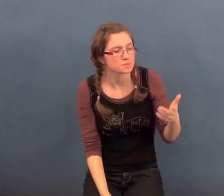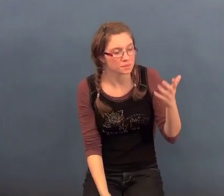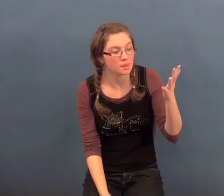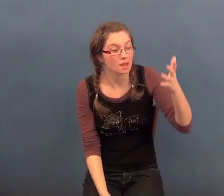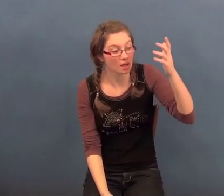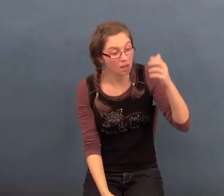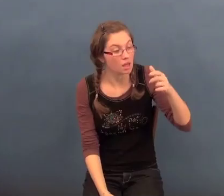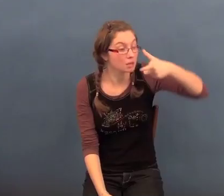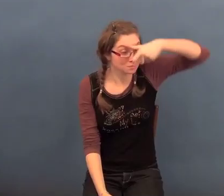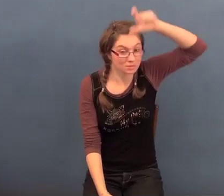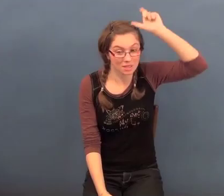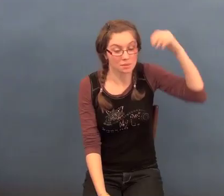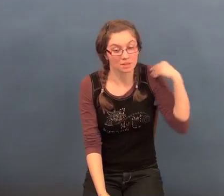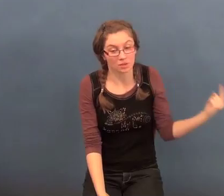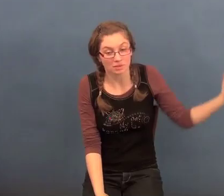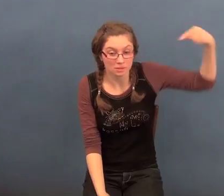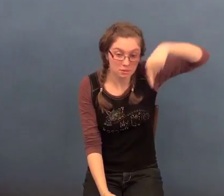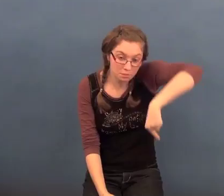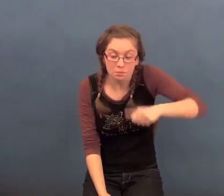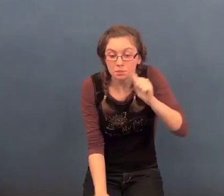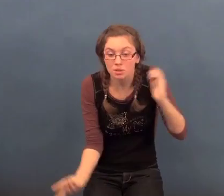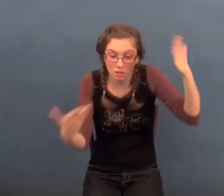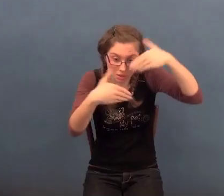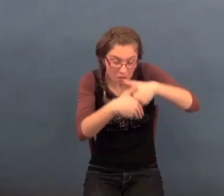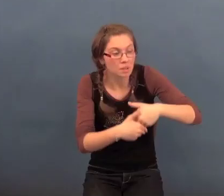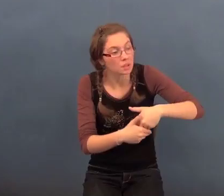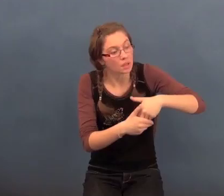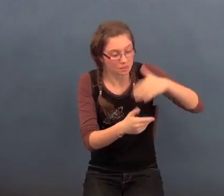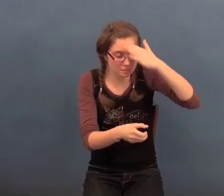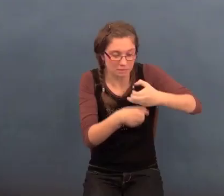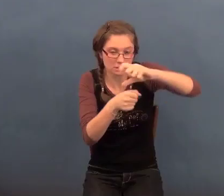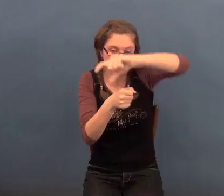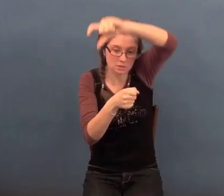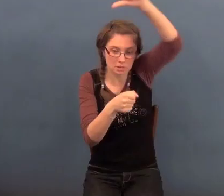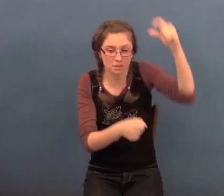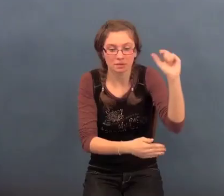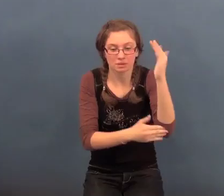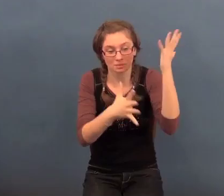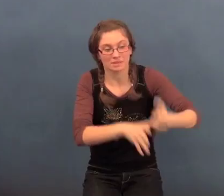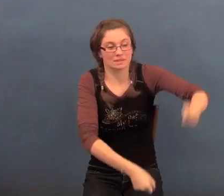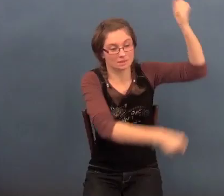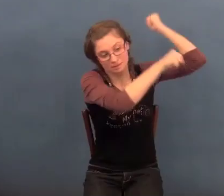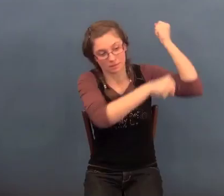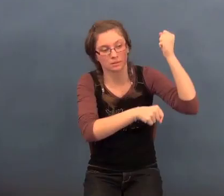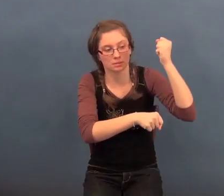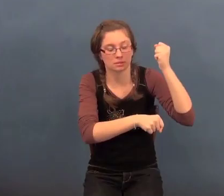Straż przybyła wczoraj wieczorem, strażacy chcieli wybić okno.